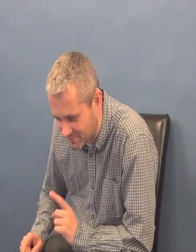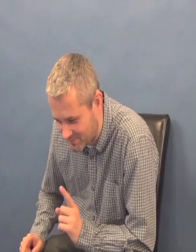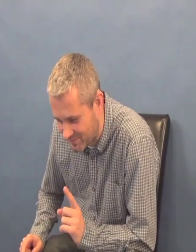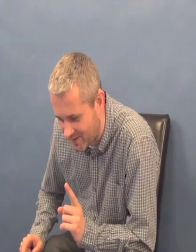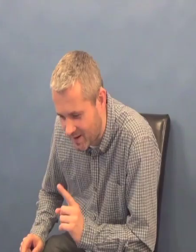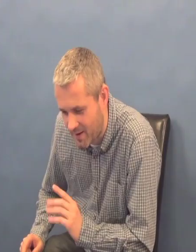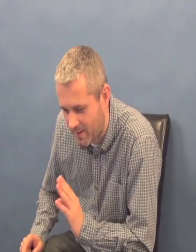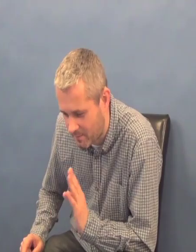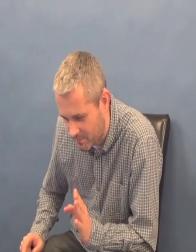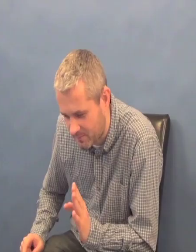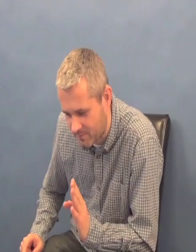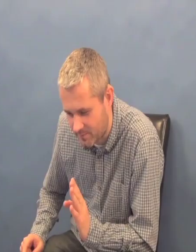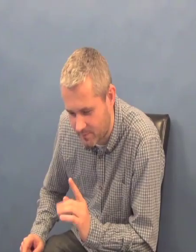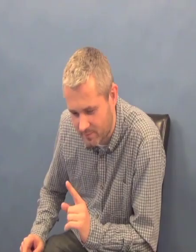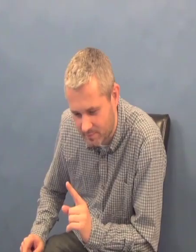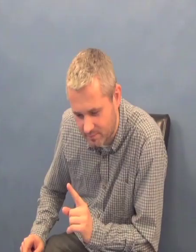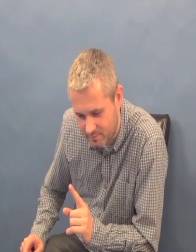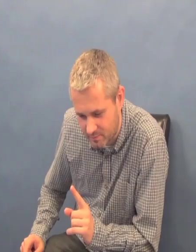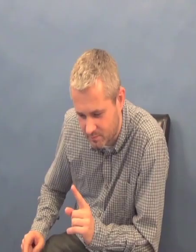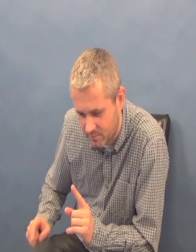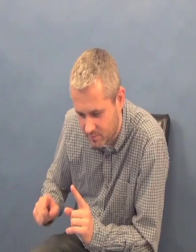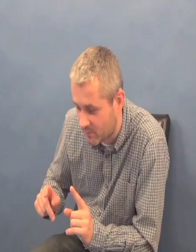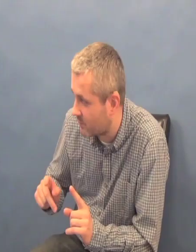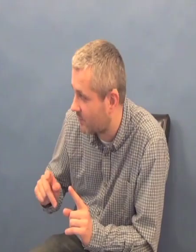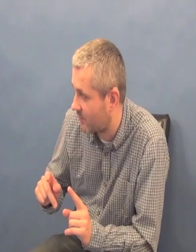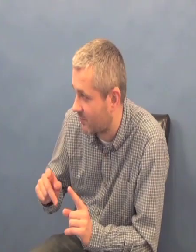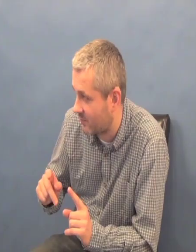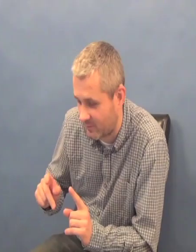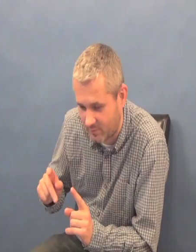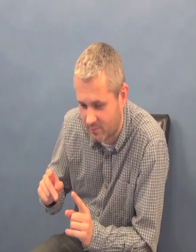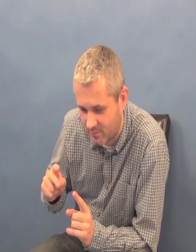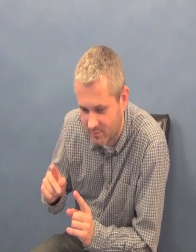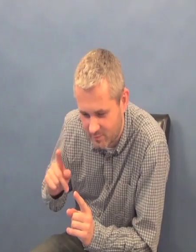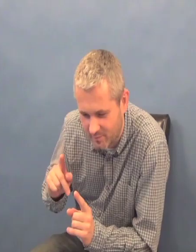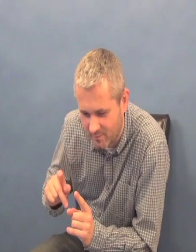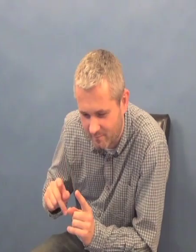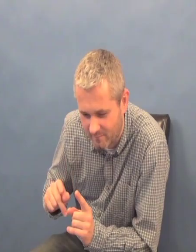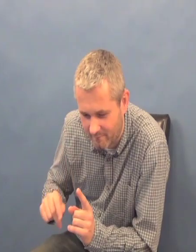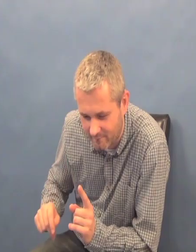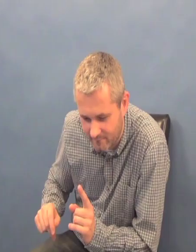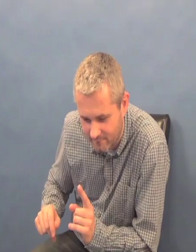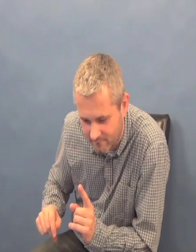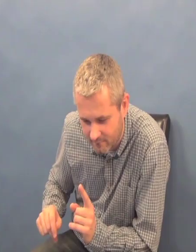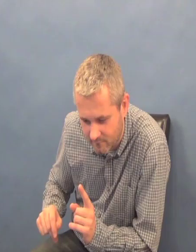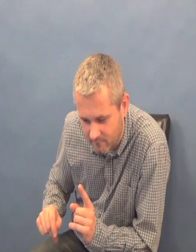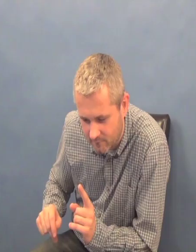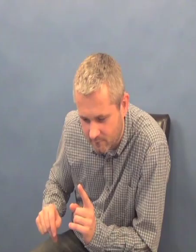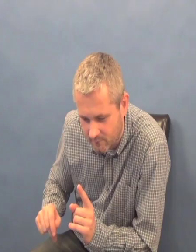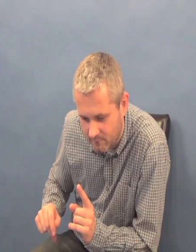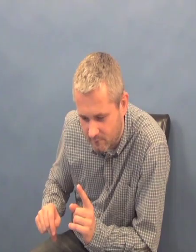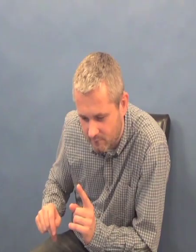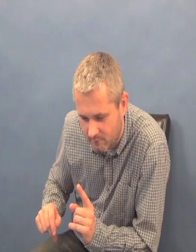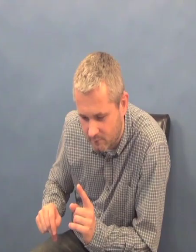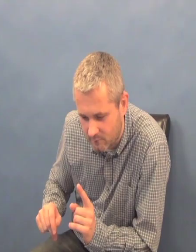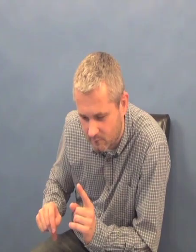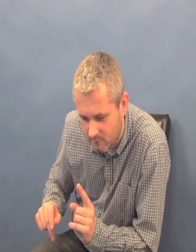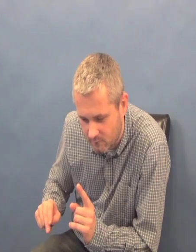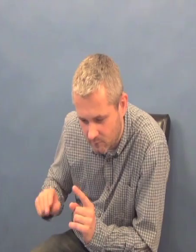Moment, następny.